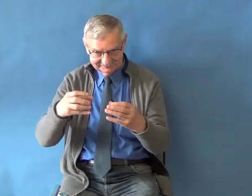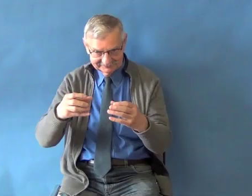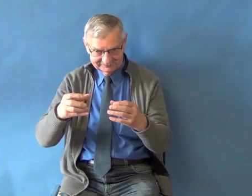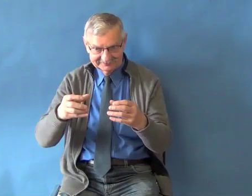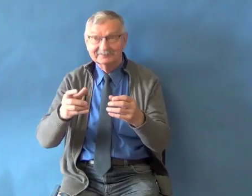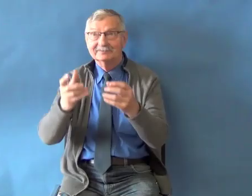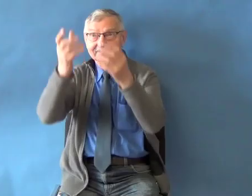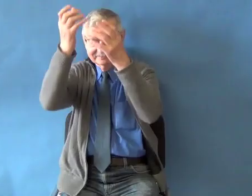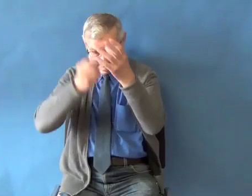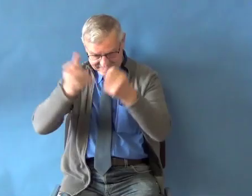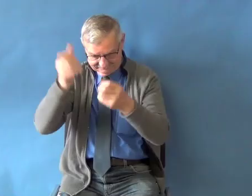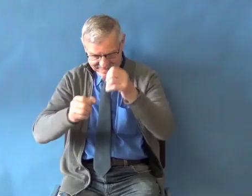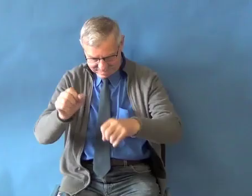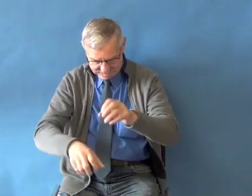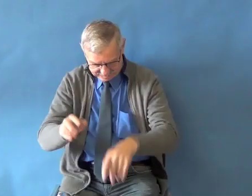Zrywa i wrzuca do kosza.